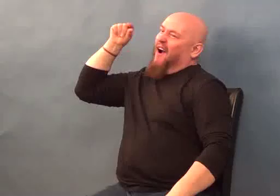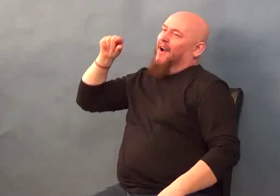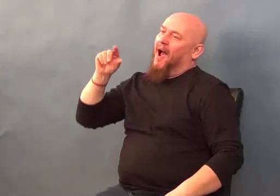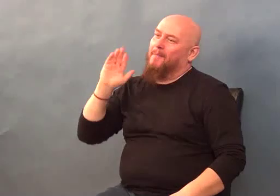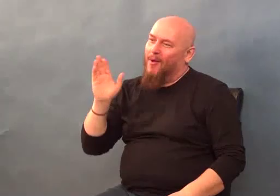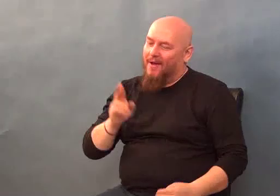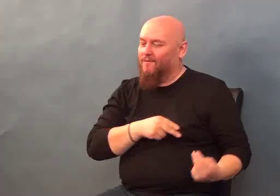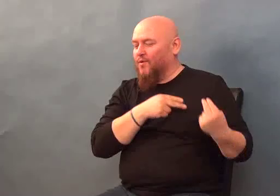Potem wróciła.